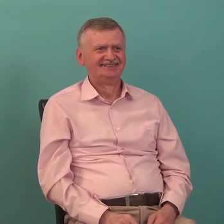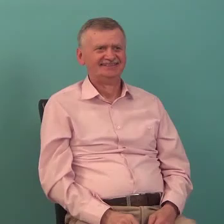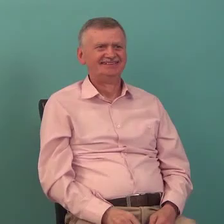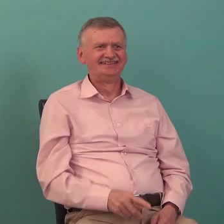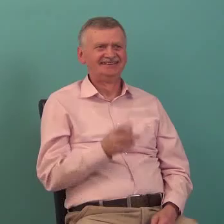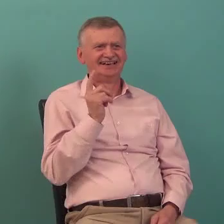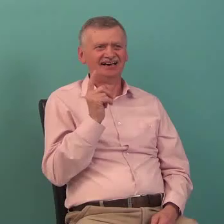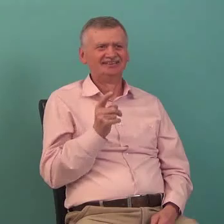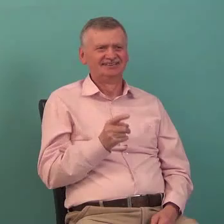Zakaz.